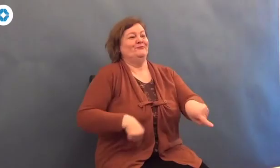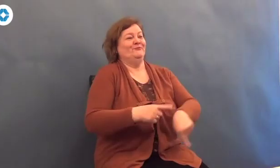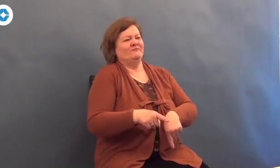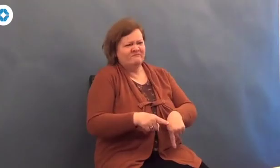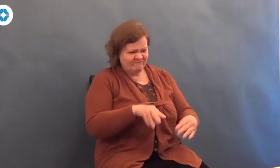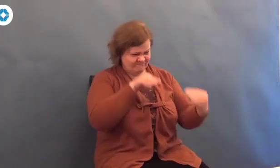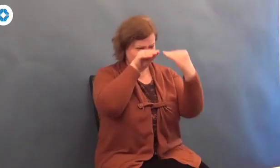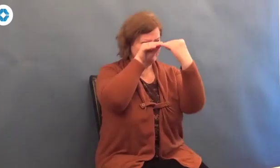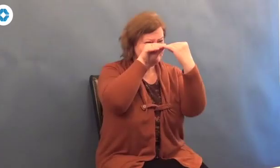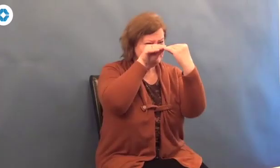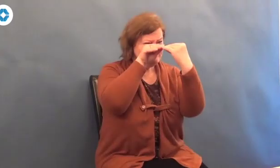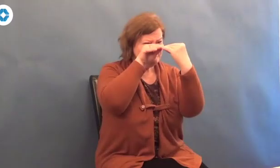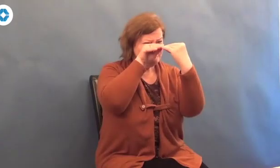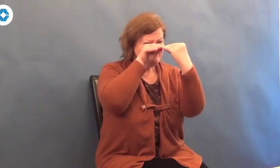Kot i ryba są blisko siebie, patrzą na siebie przez szybę akwarium.